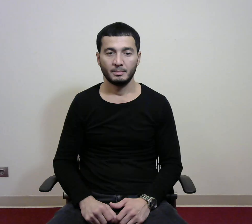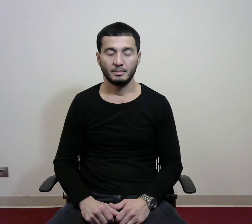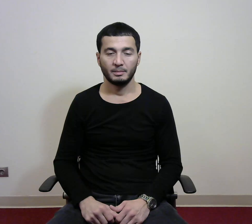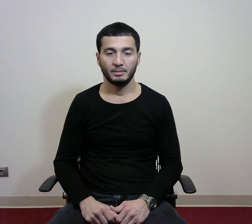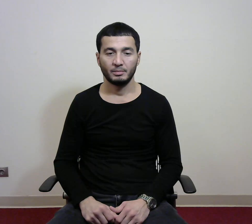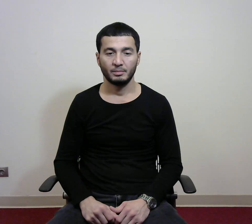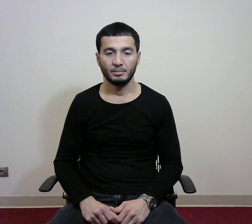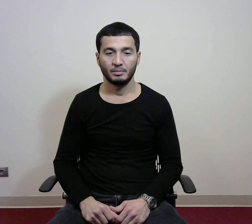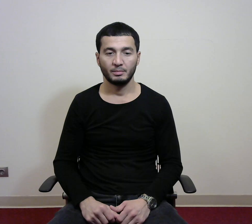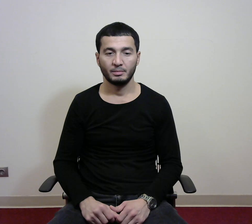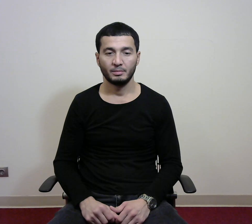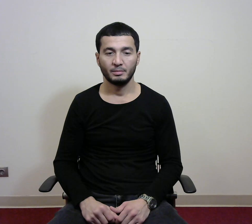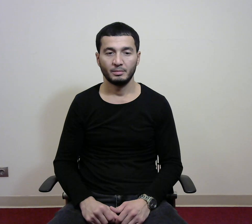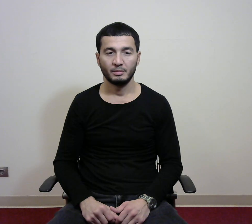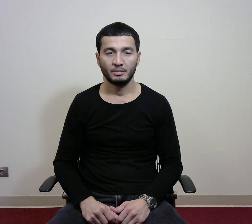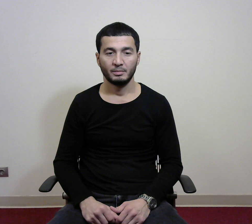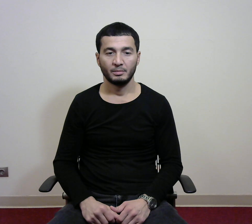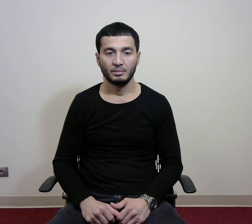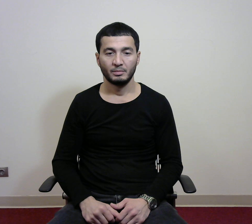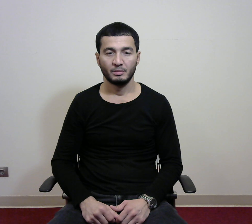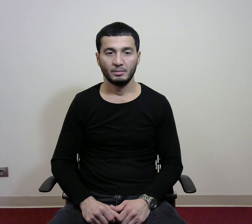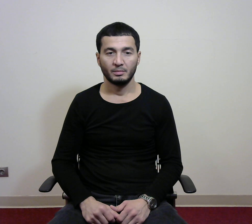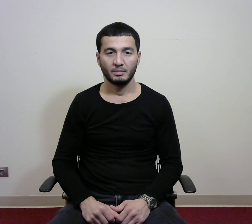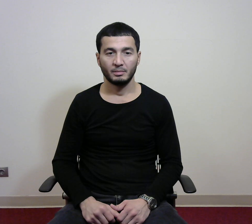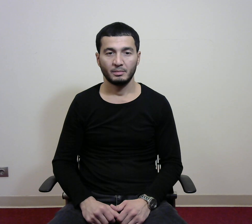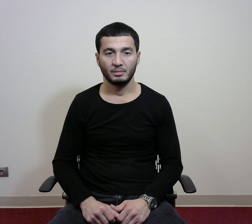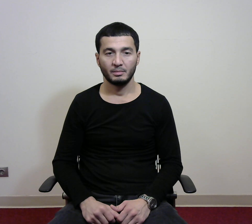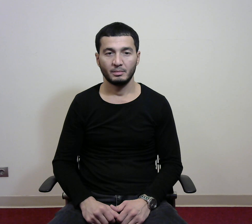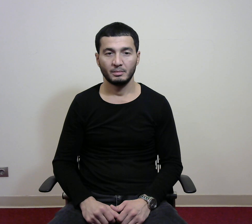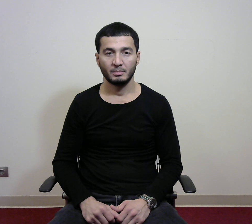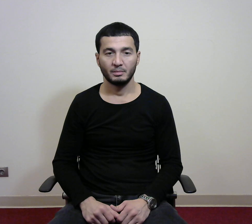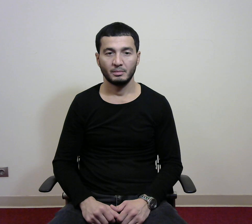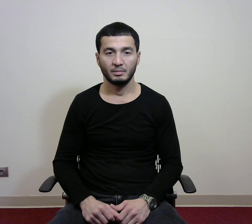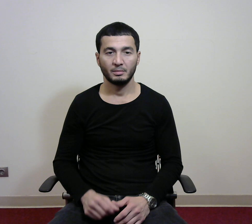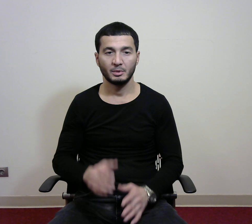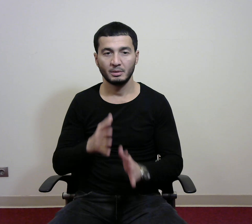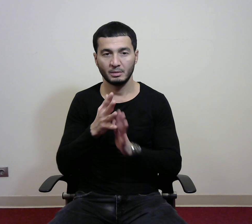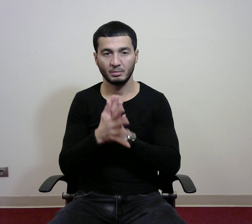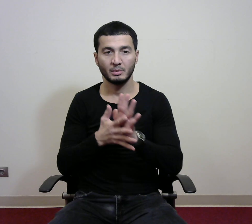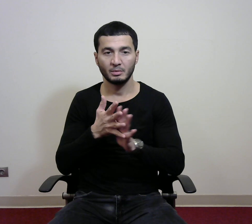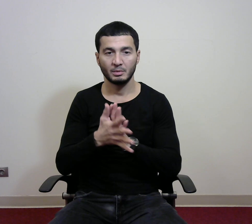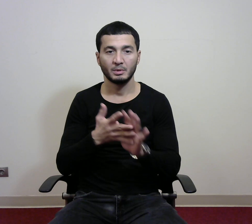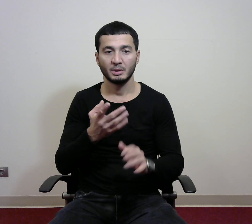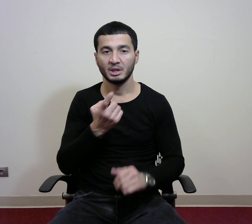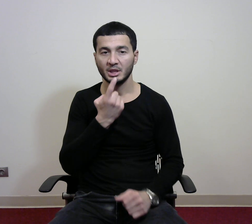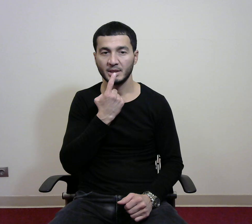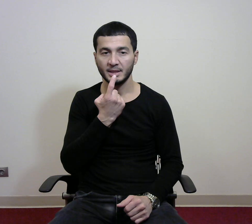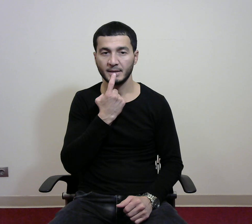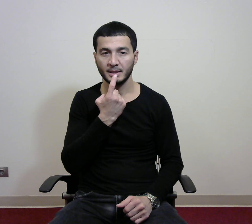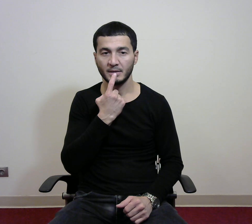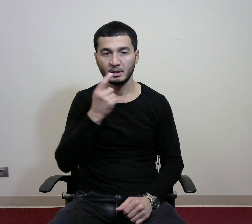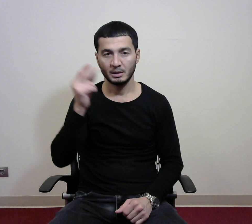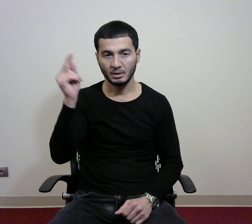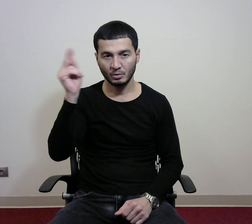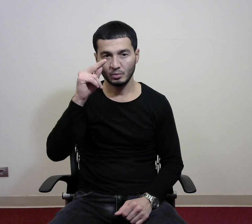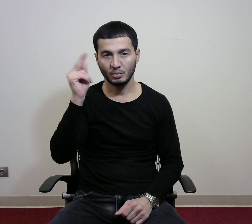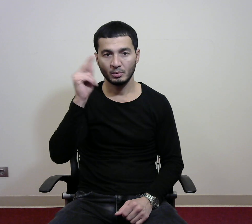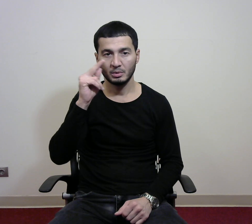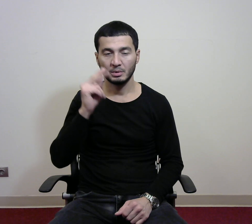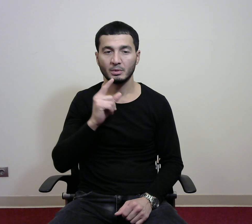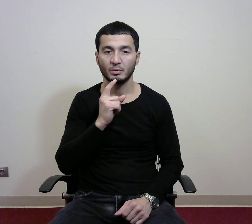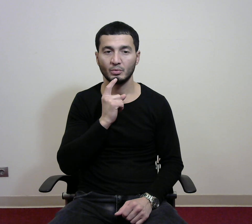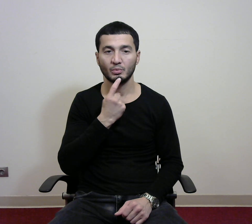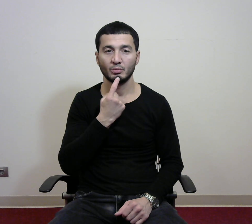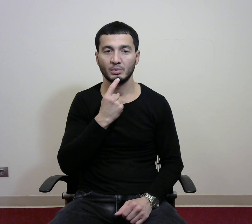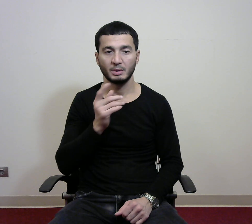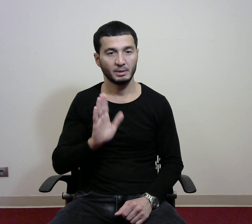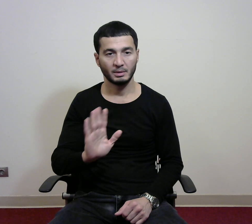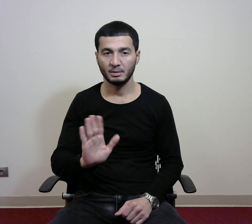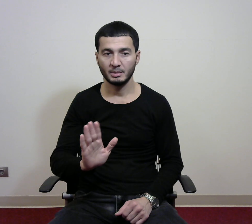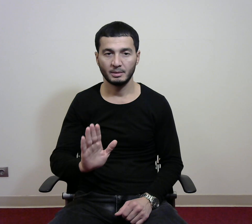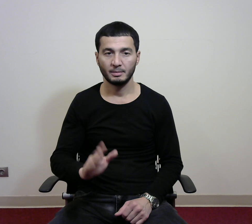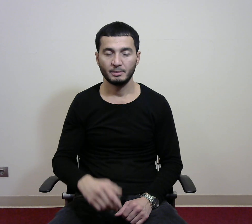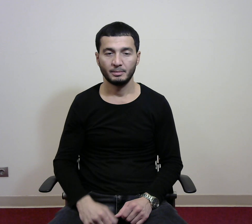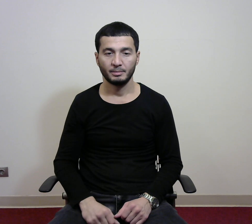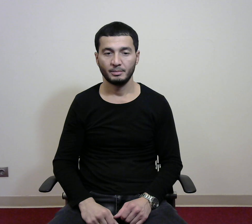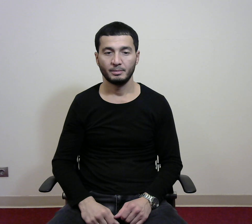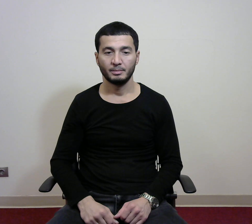İşarə dilini öyrənmək çətin deyil